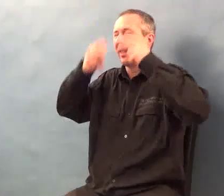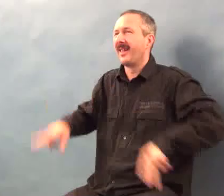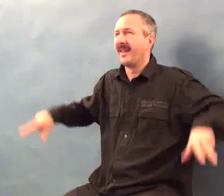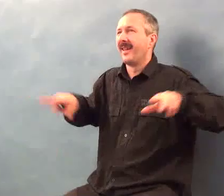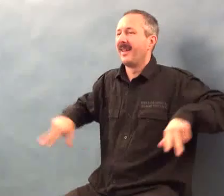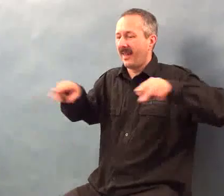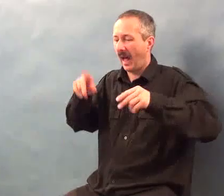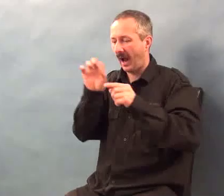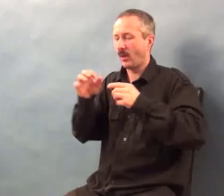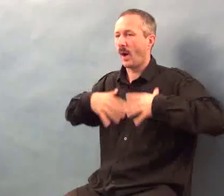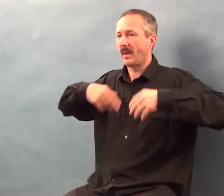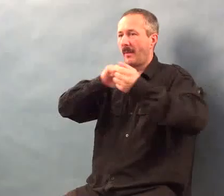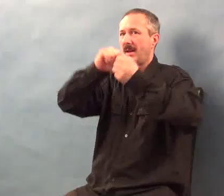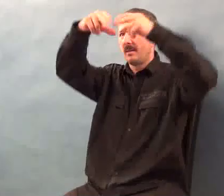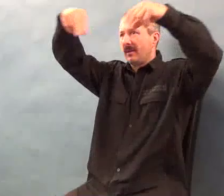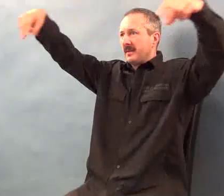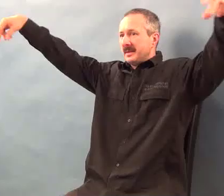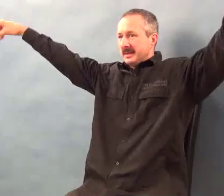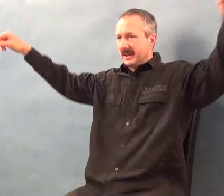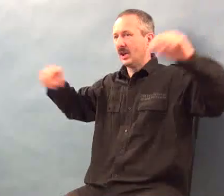Skacze sobie akurat obok rozwieszonego na sznurku prania.